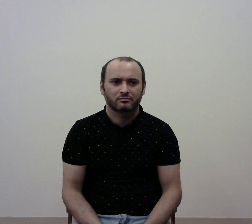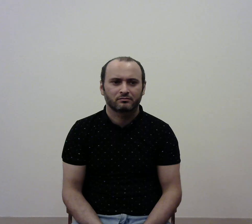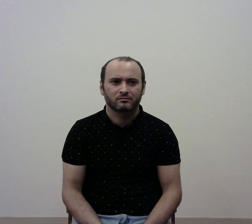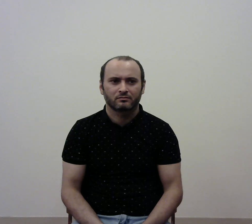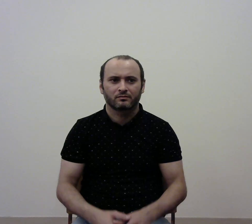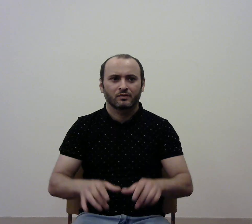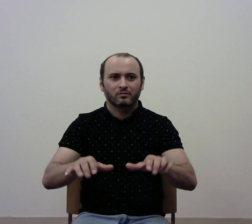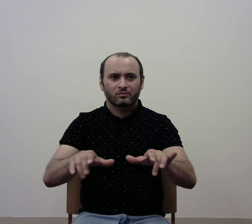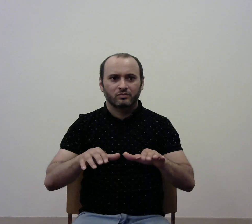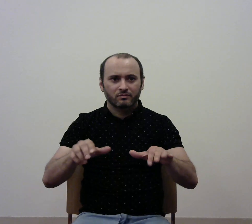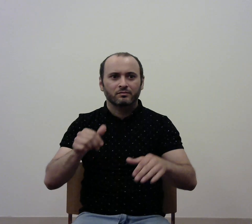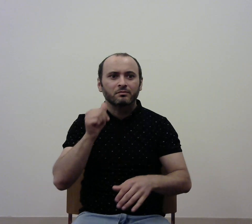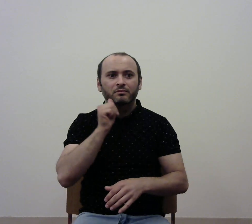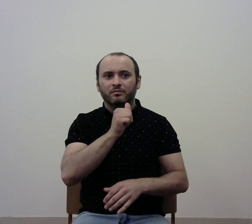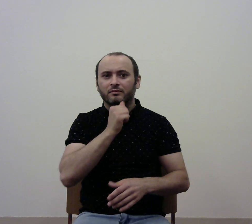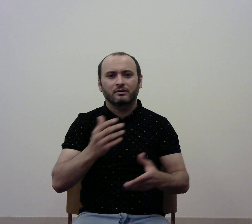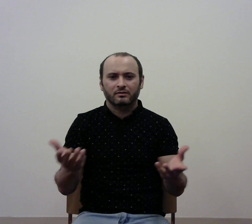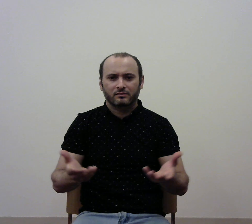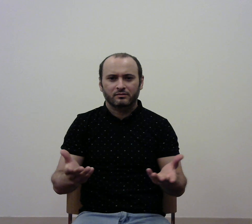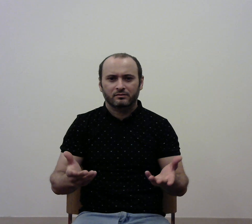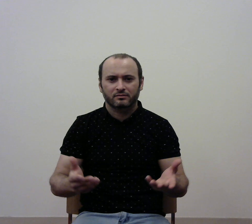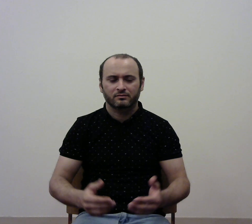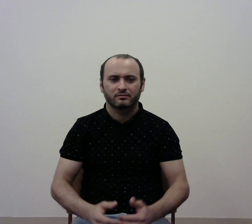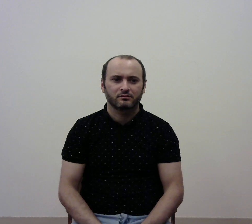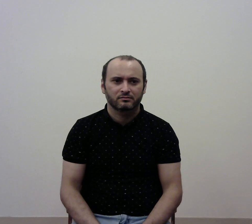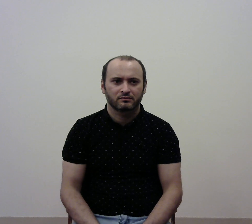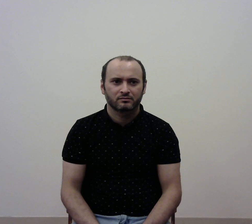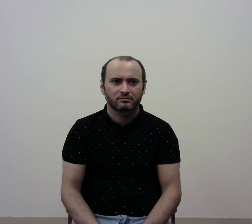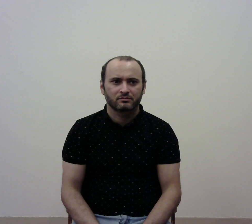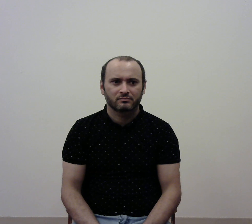Kompüterin parolu nədir?